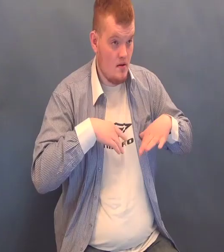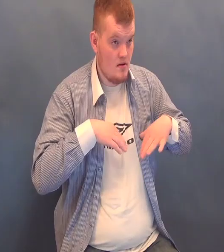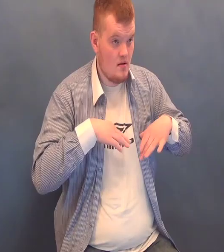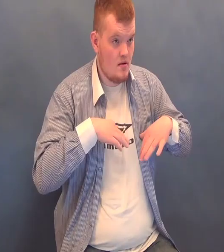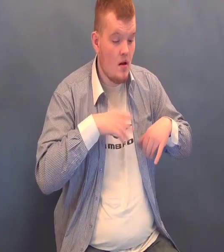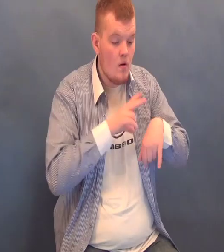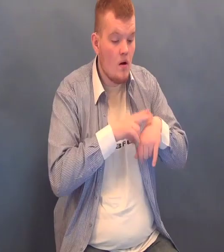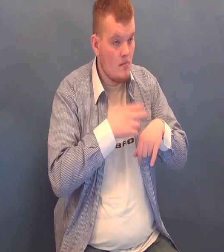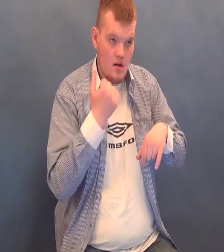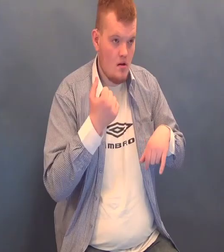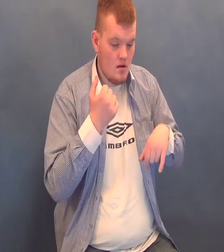Dwudziestego szóstego wolne?